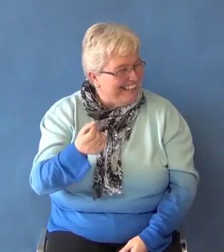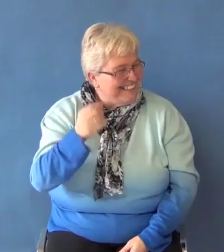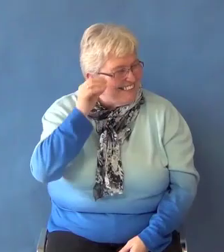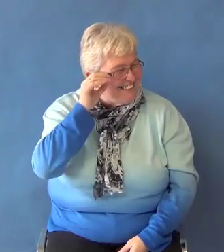Prawda.